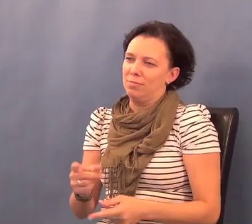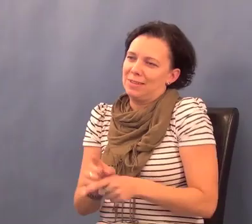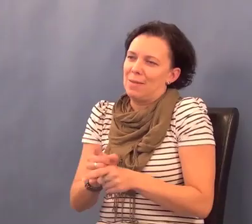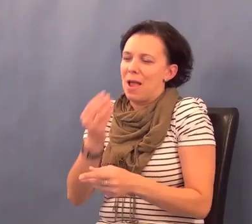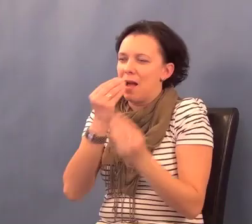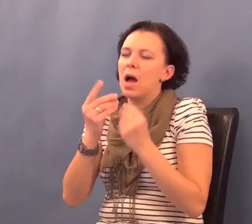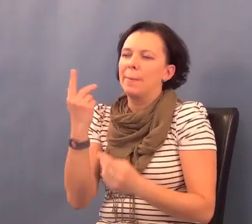To jest to samo z jedzeniem.